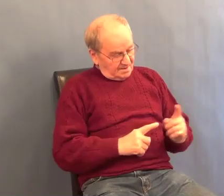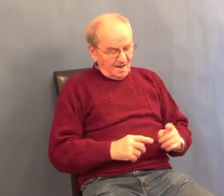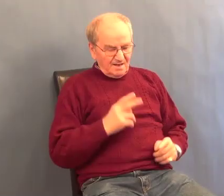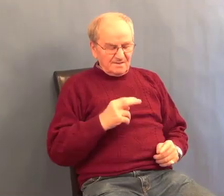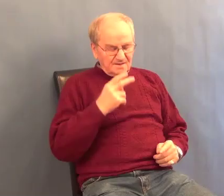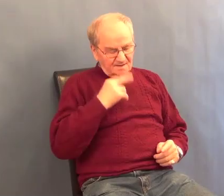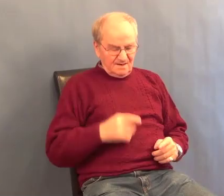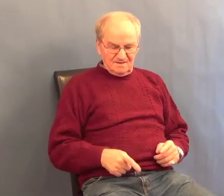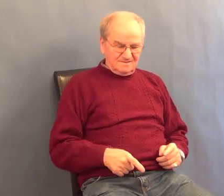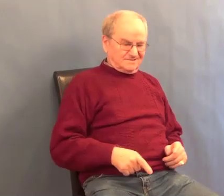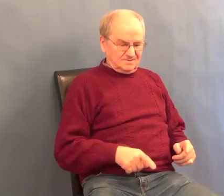A tata odgania go nogą.